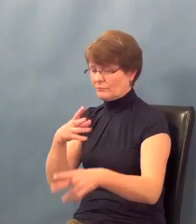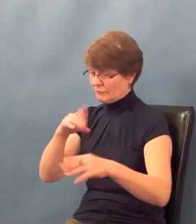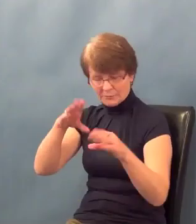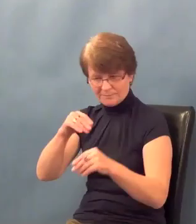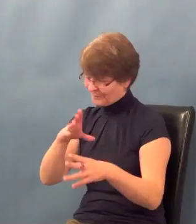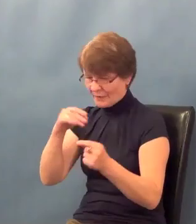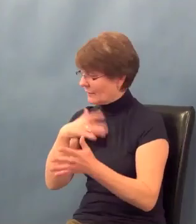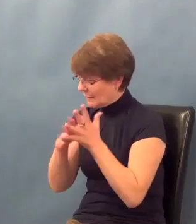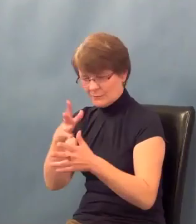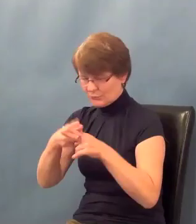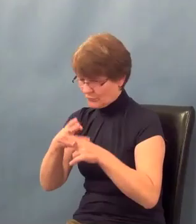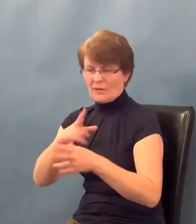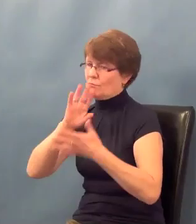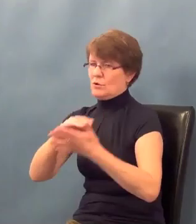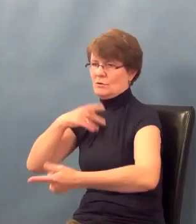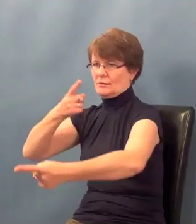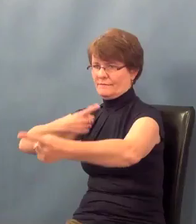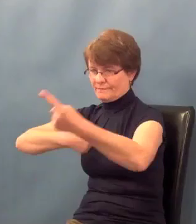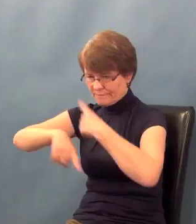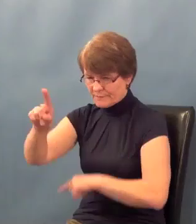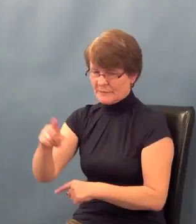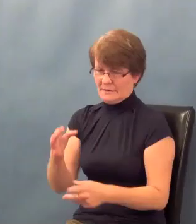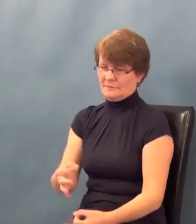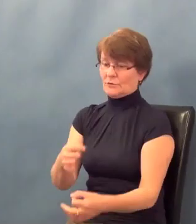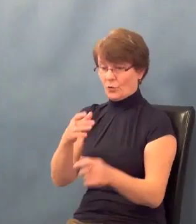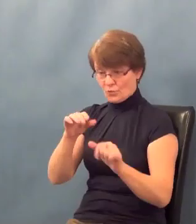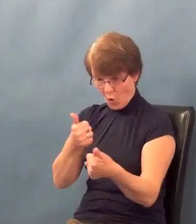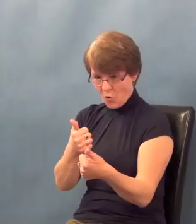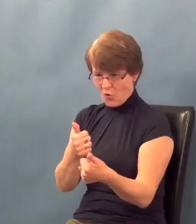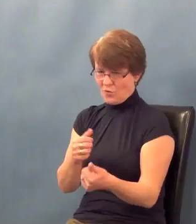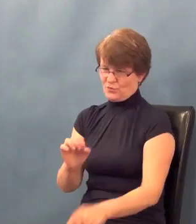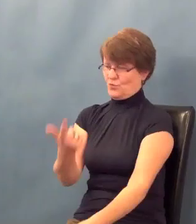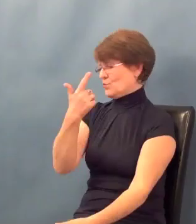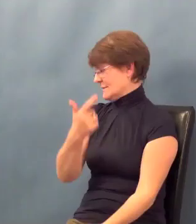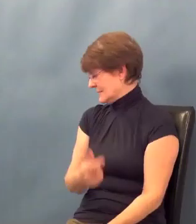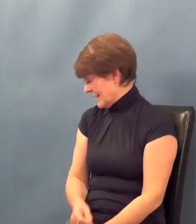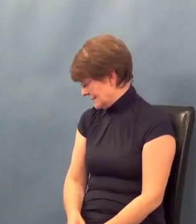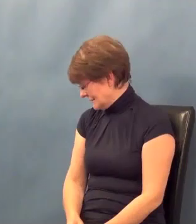Wyłącza się, przerwałam miganie. Powtórzyć, zamieniamy się... teraz... o super, po raz drugi.